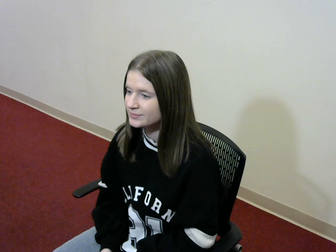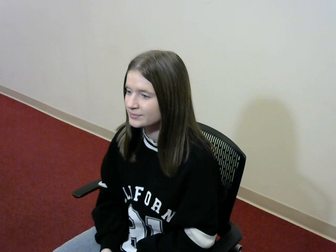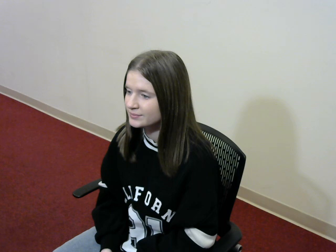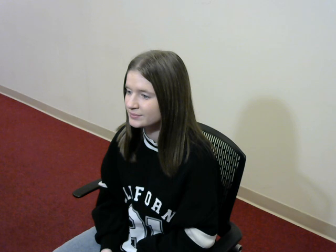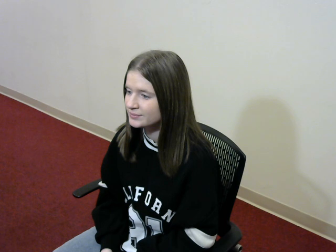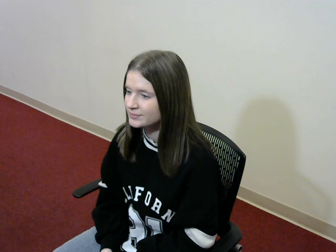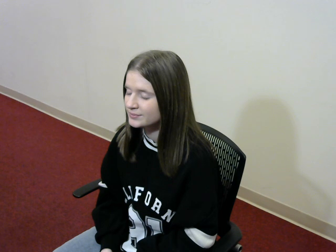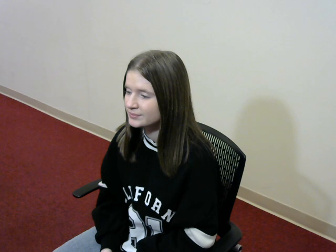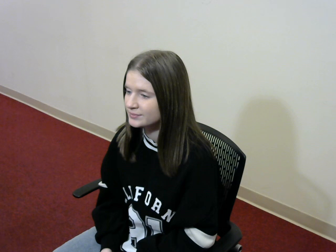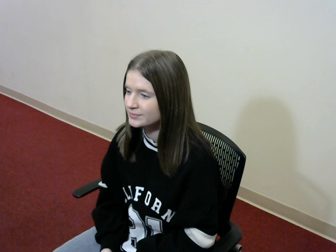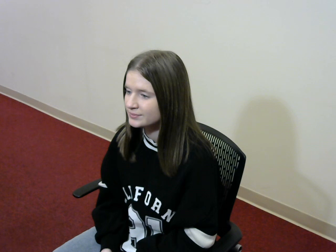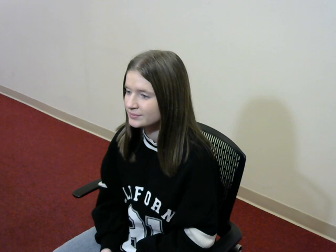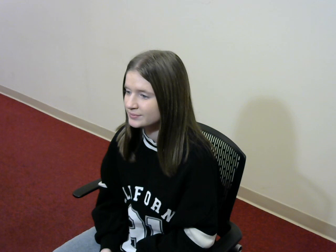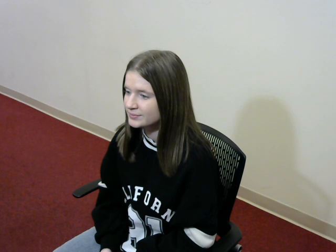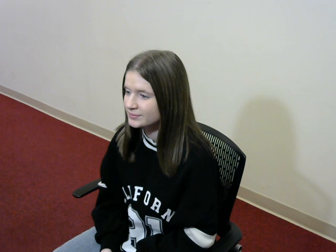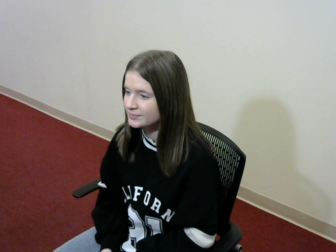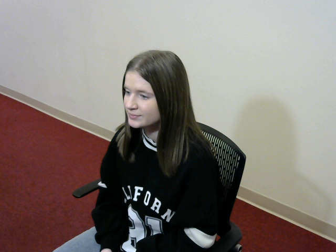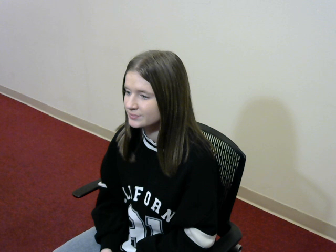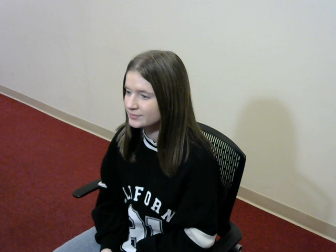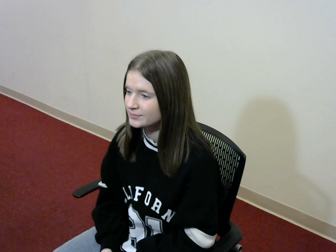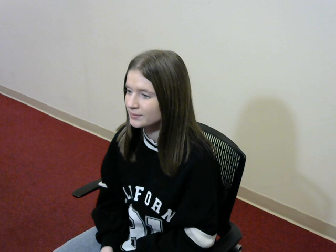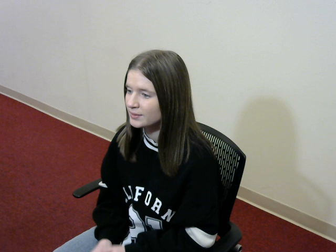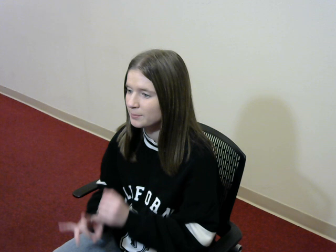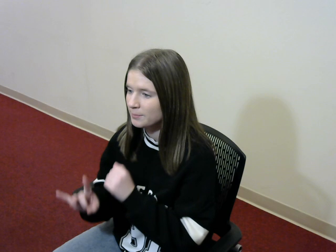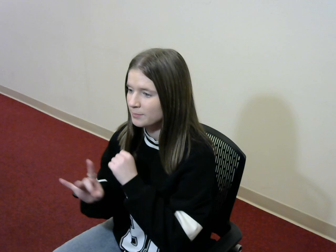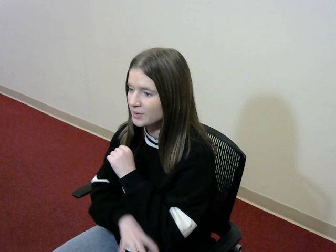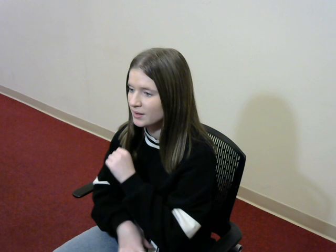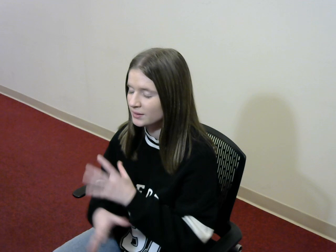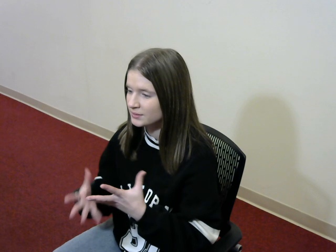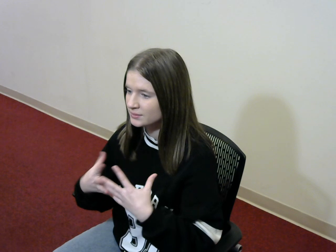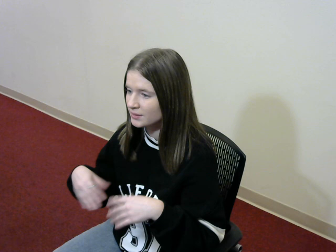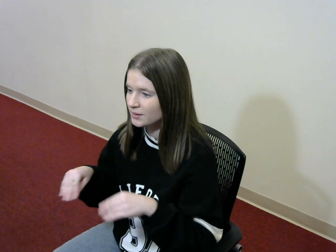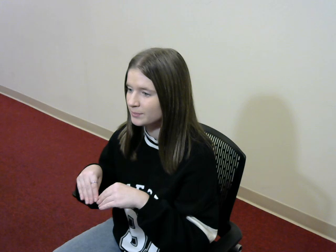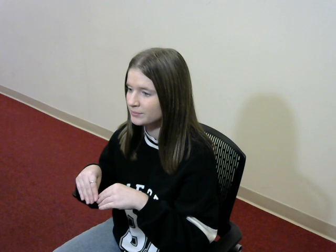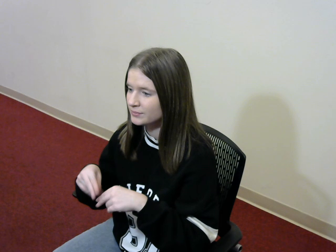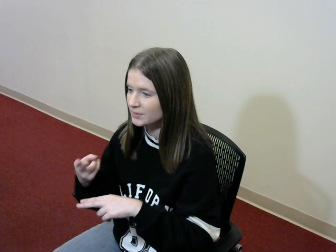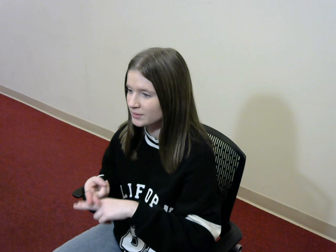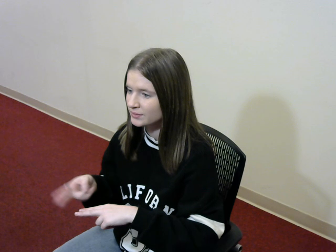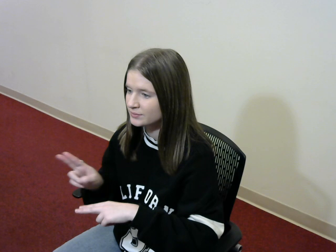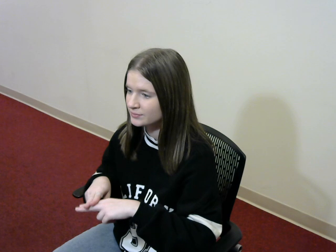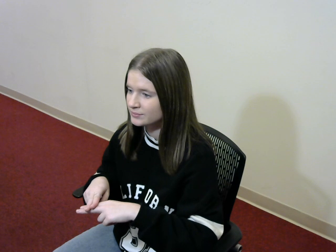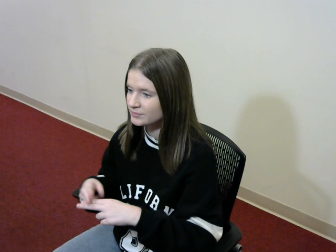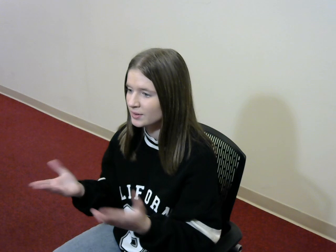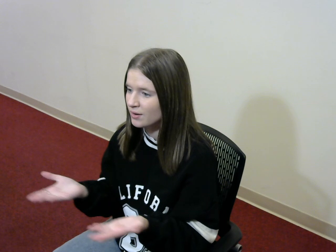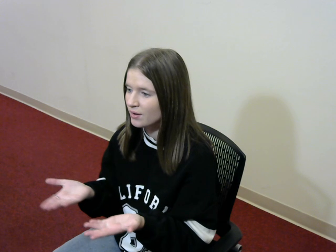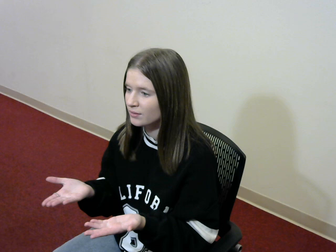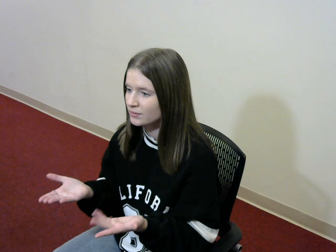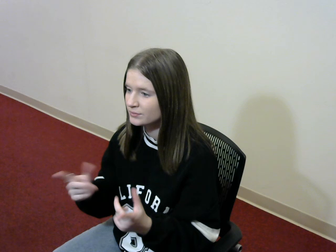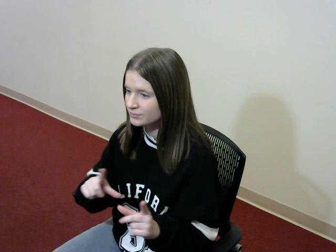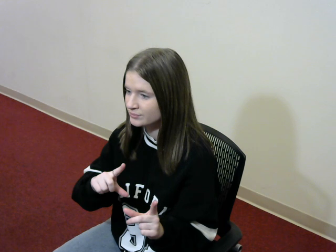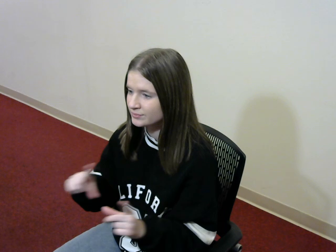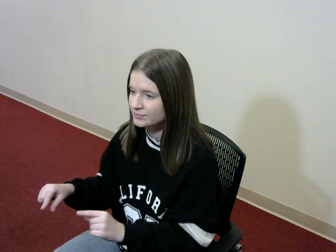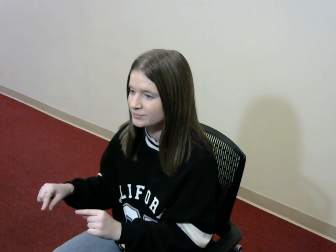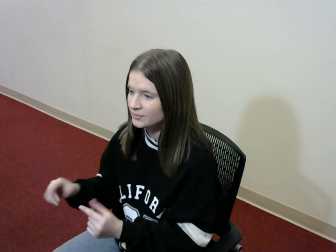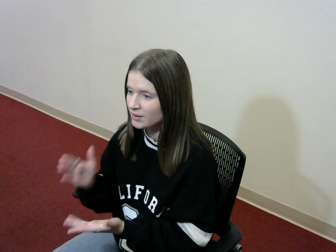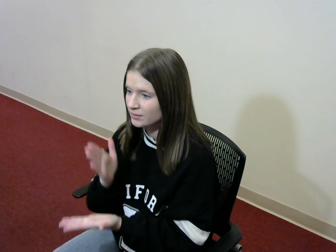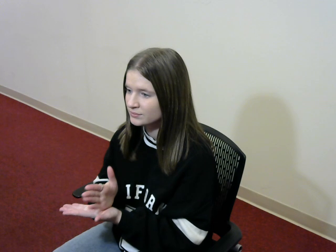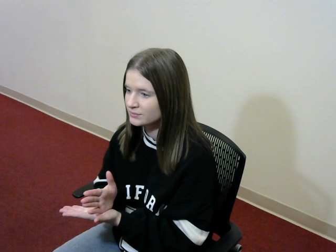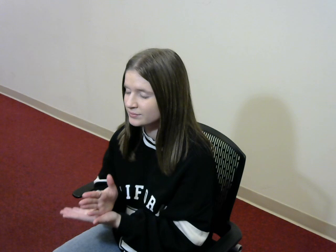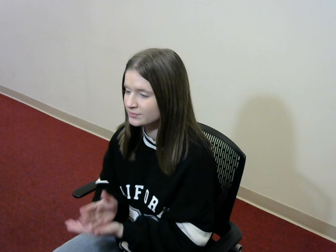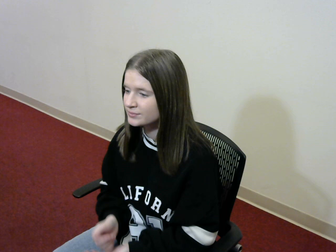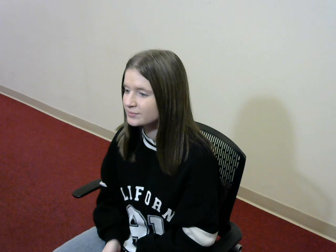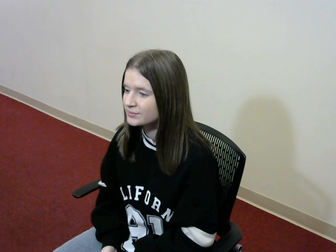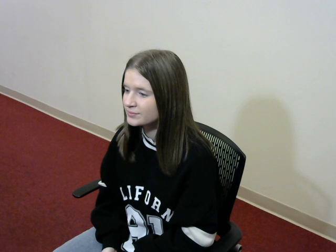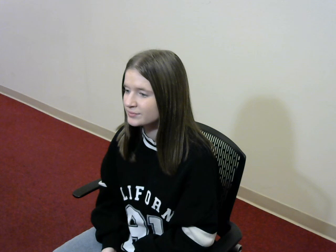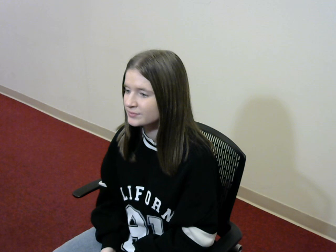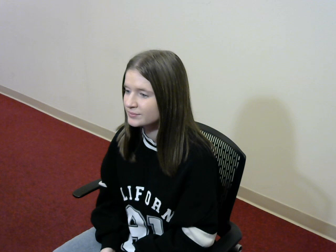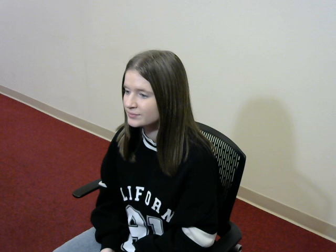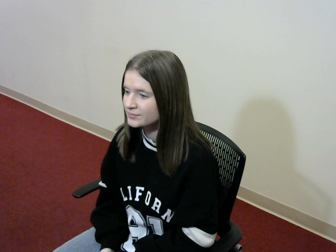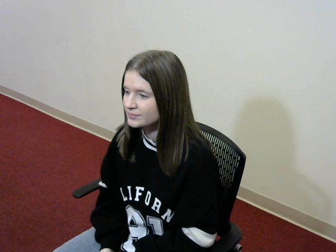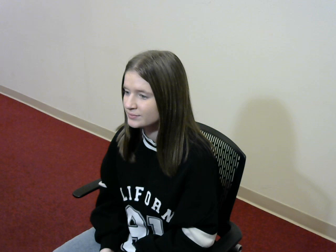Kasıb ailələr üçün hansı endirimlər var?